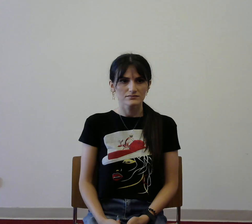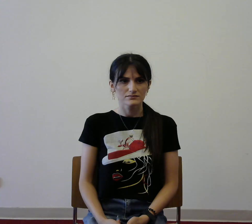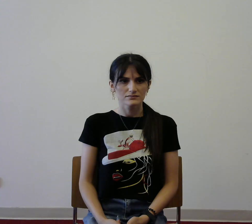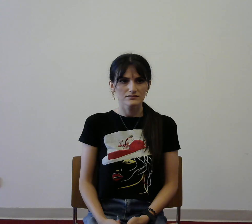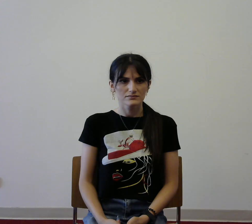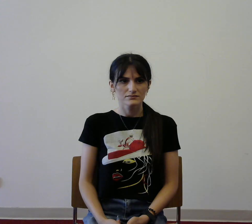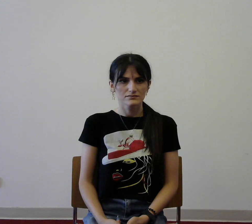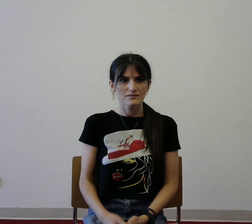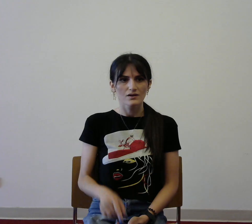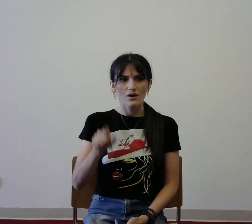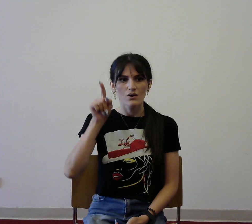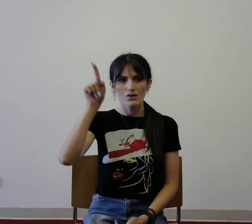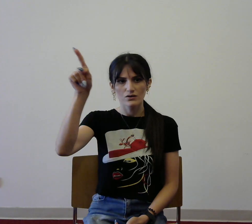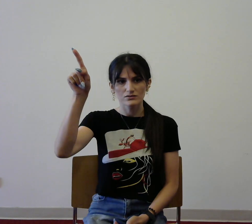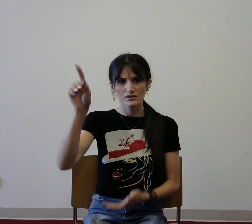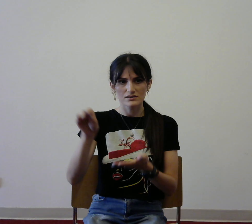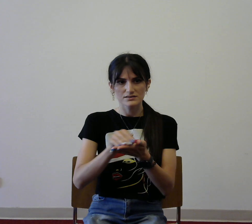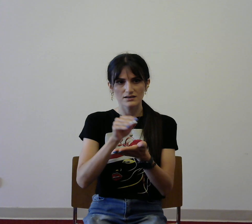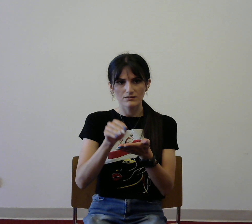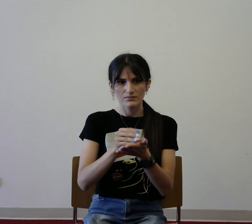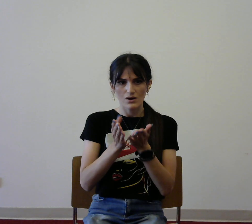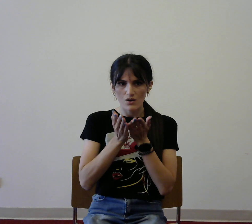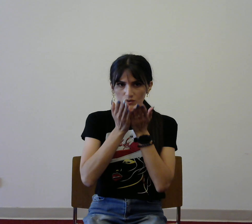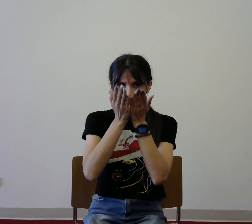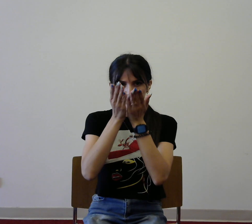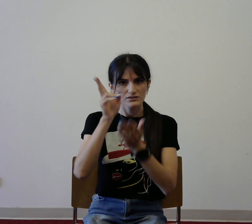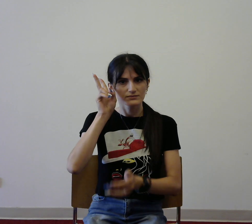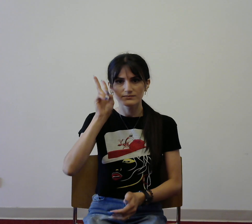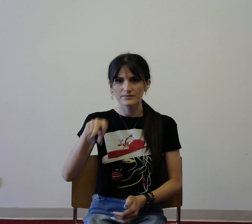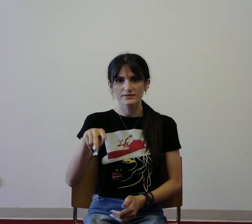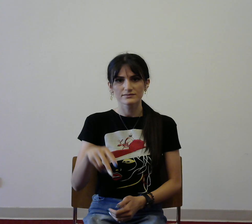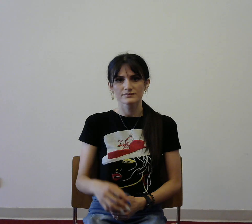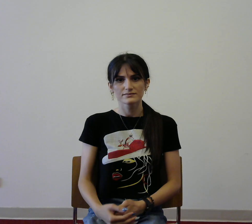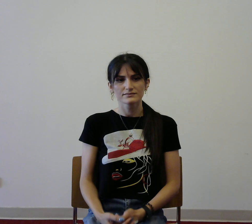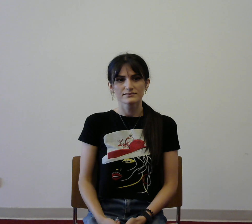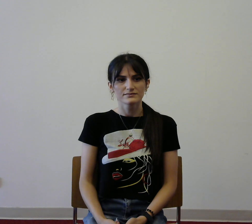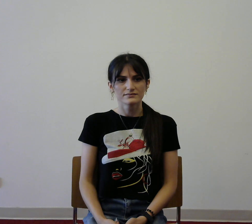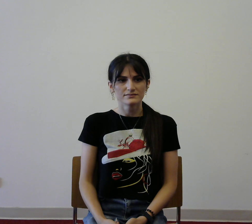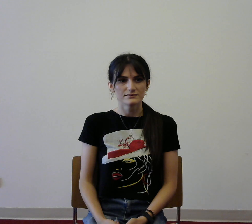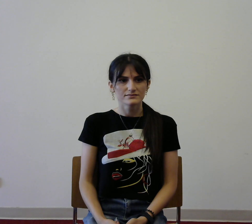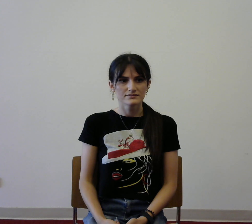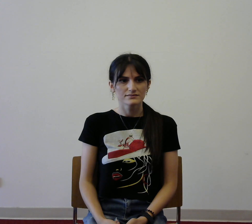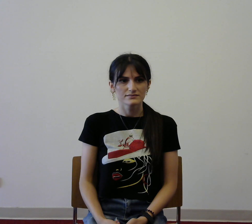O yazıb-oxuya bilmir